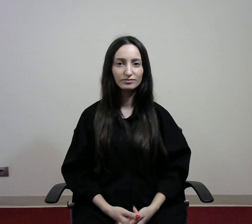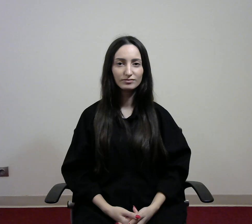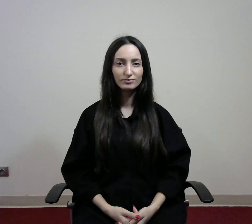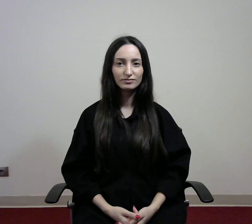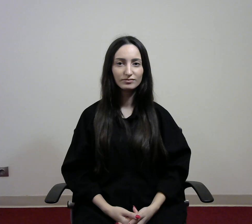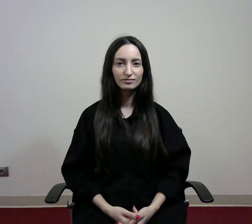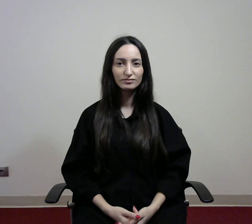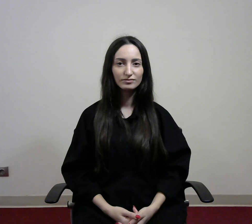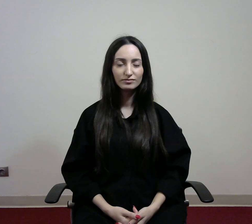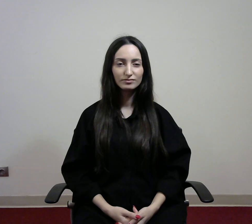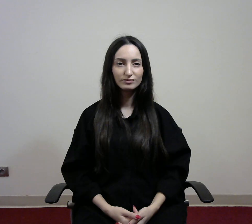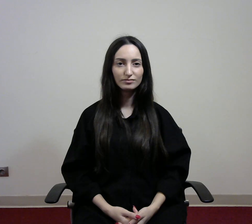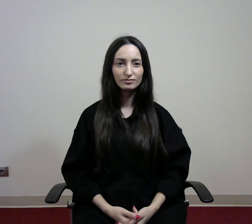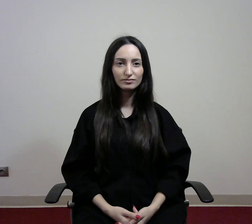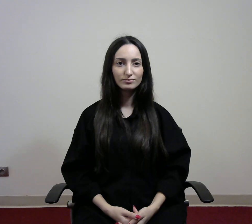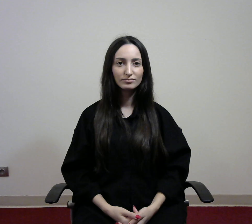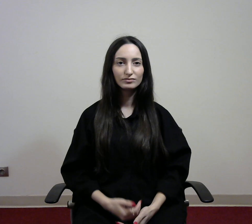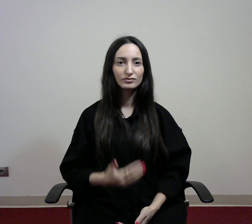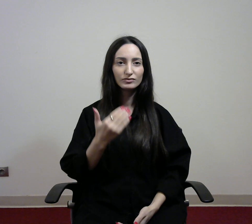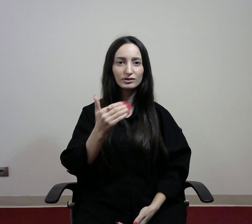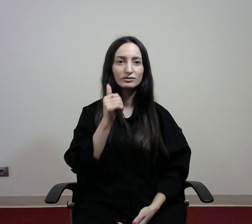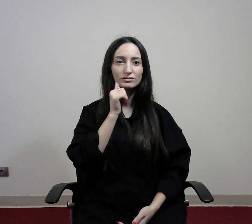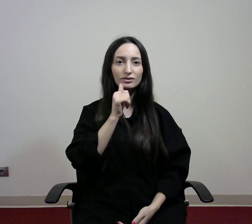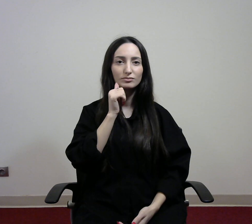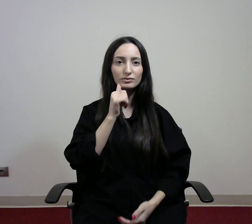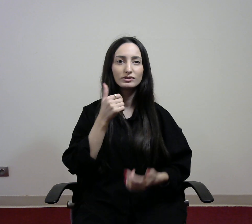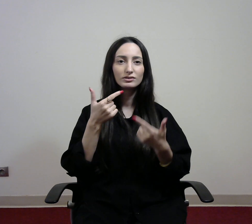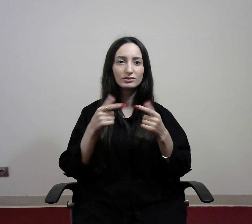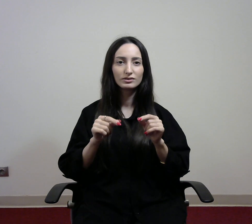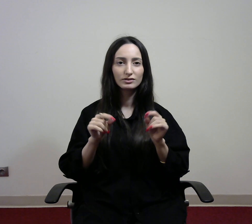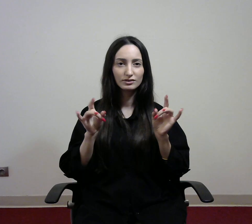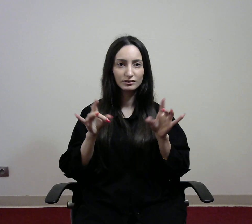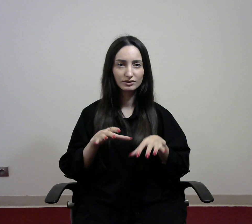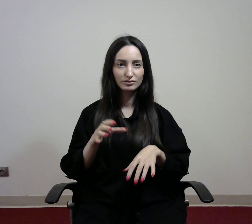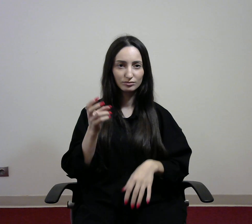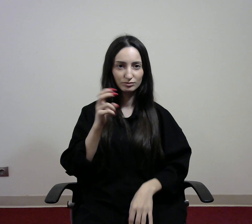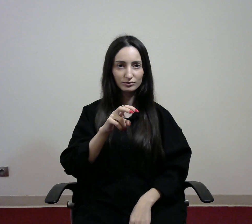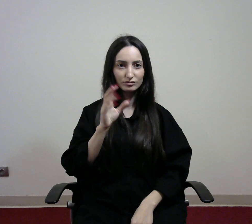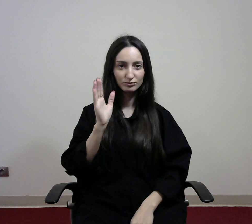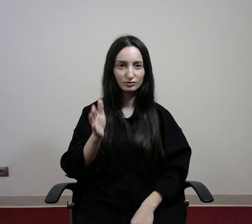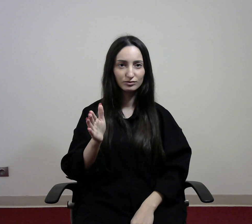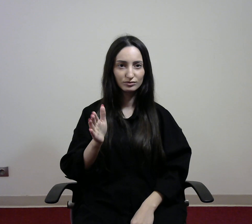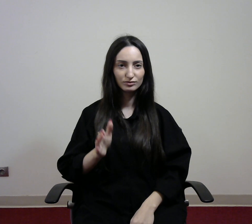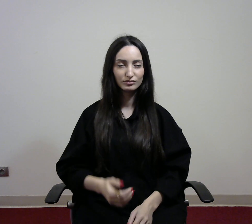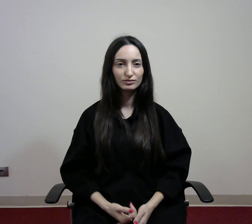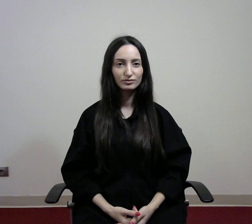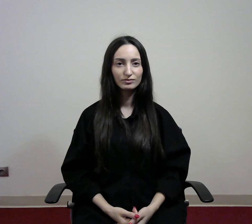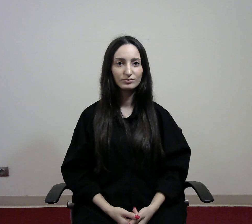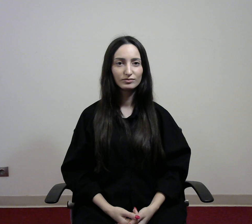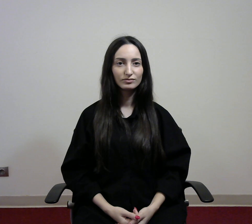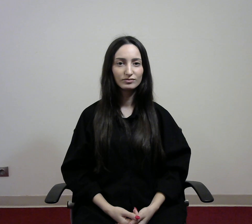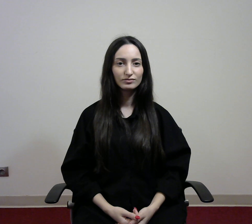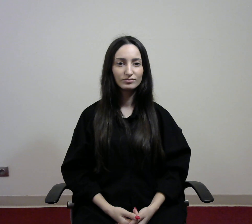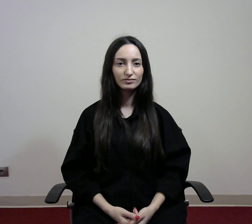Siz sabah hansı restorana gedəcəksiniz?